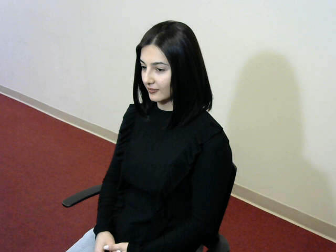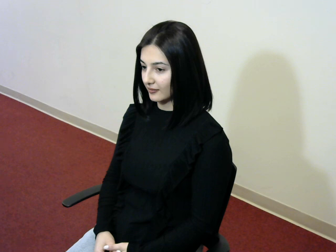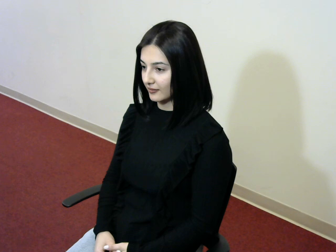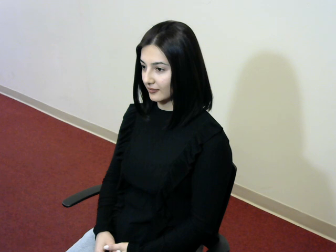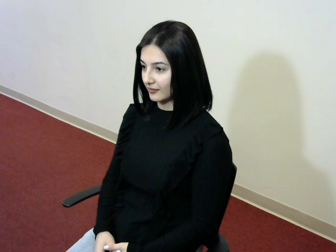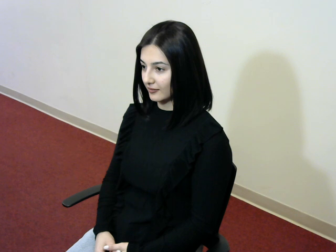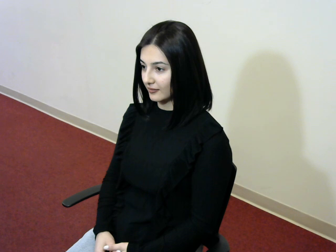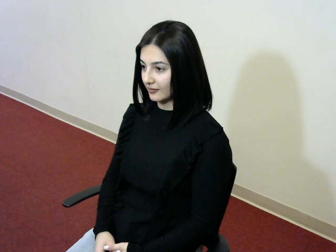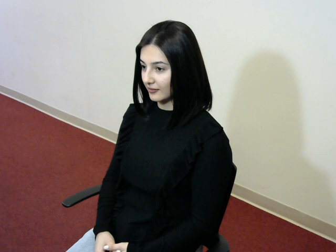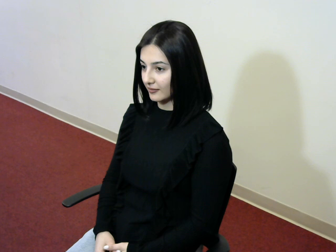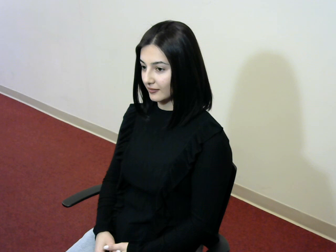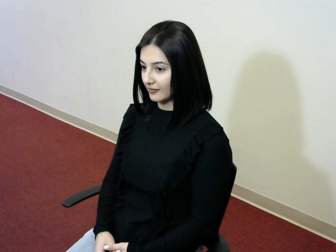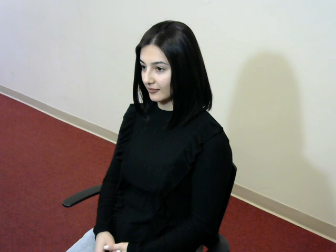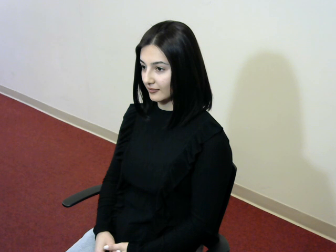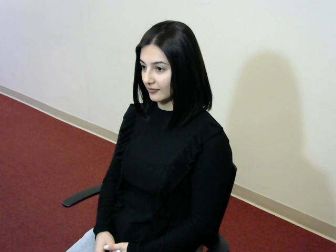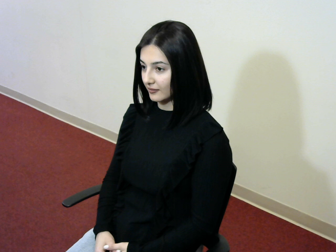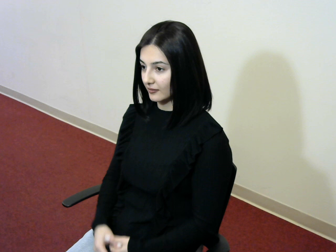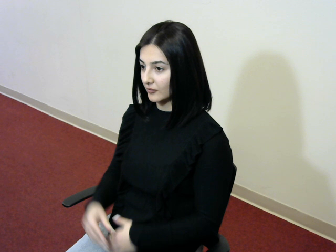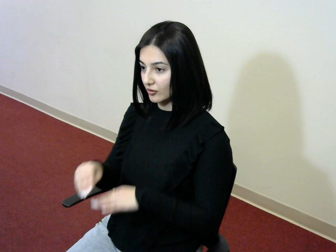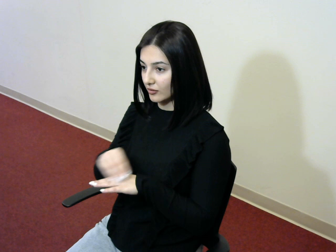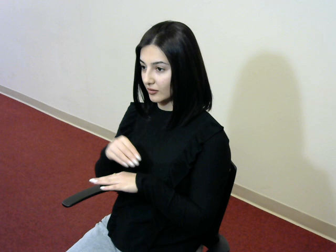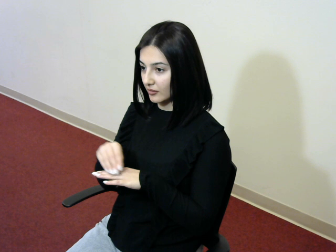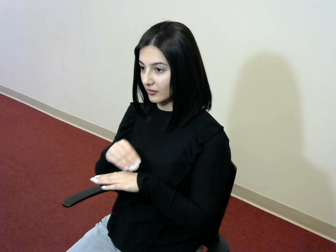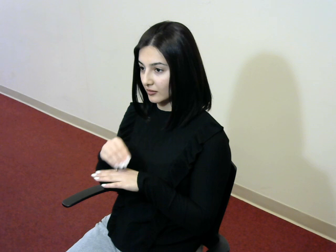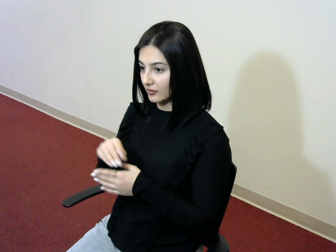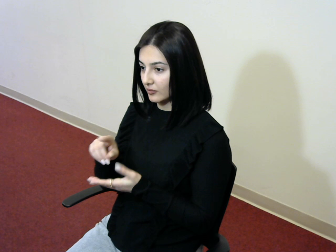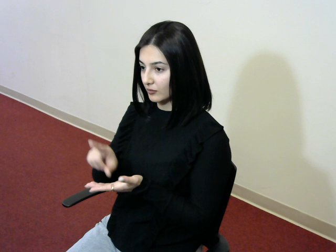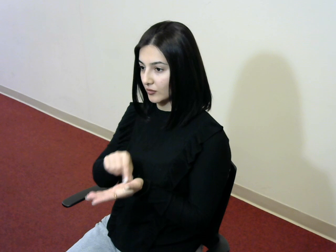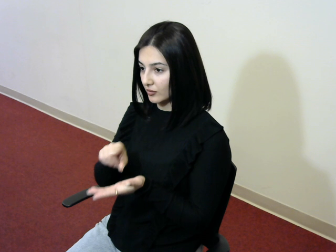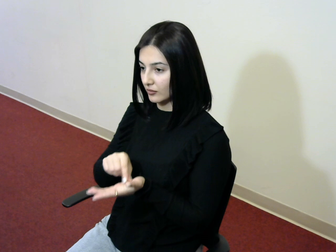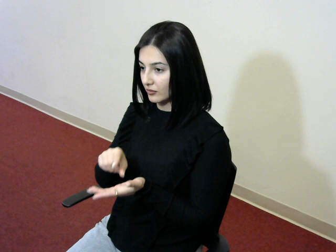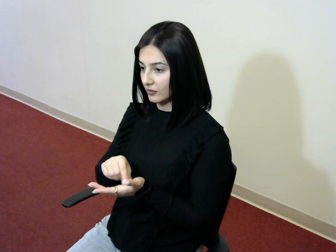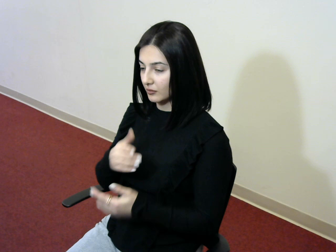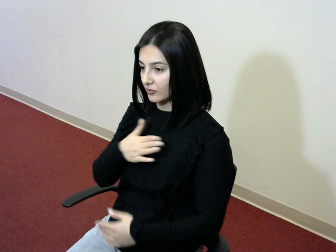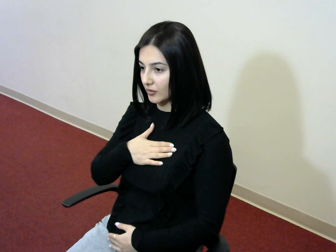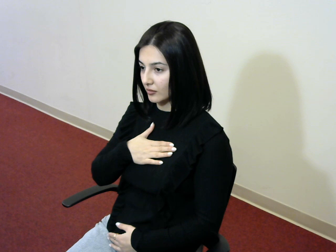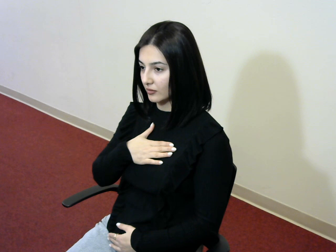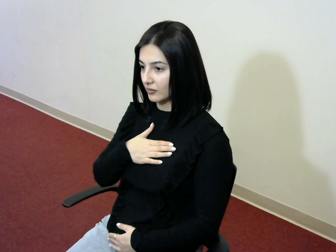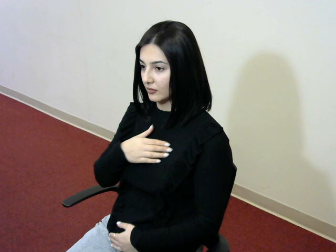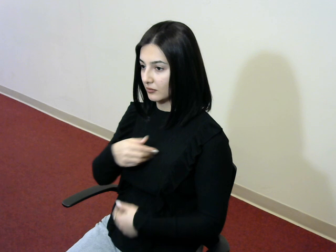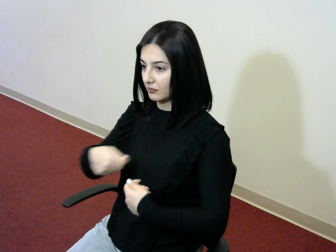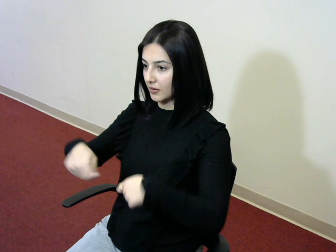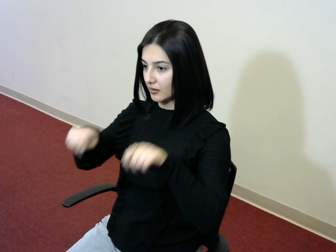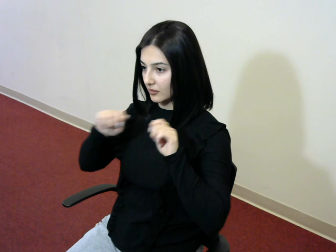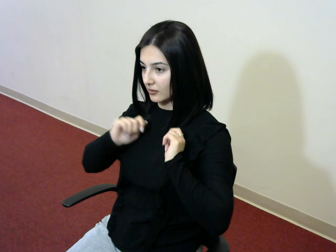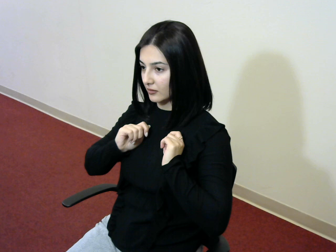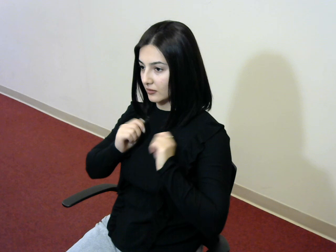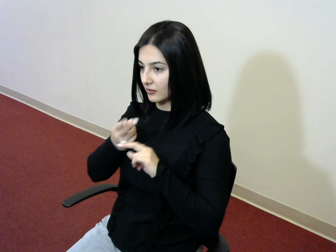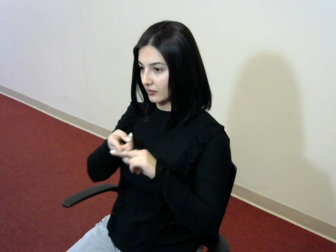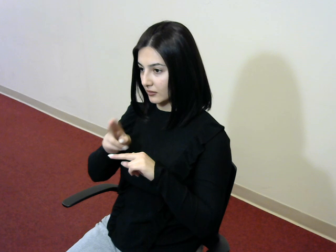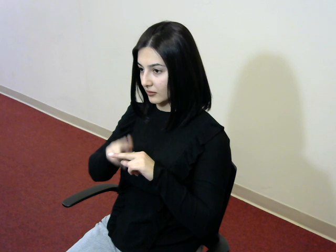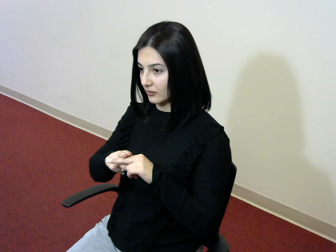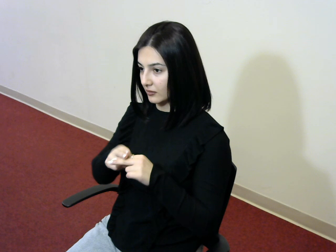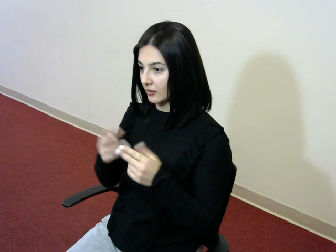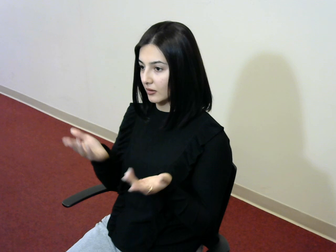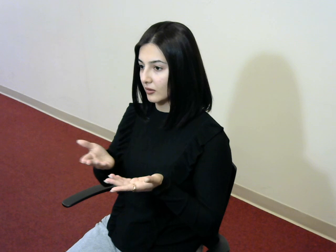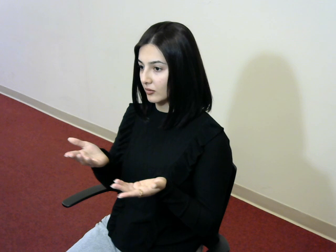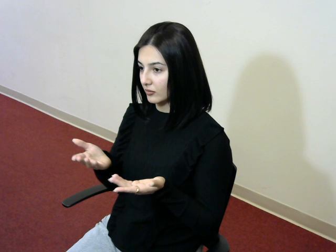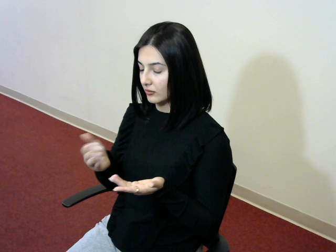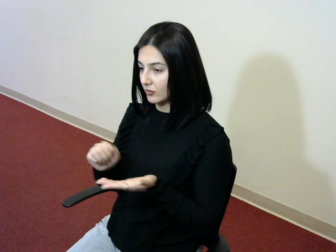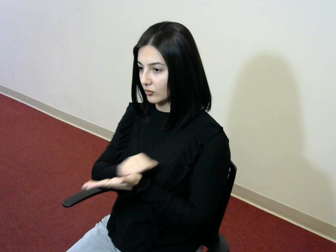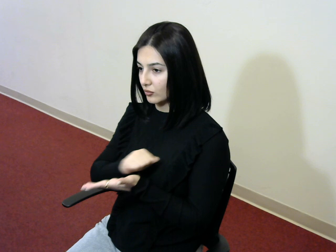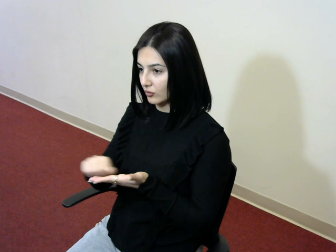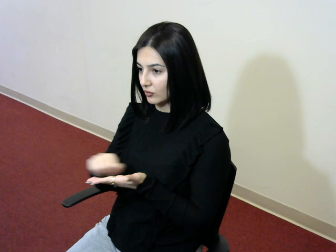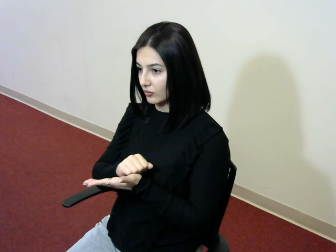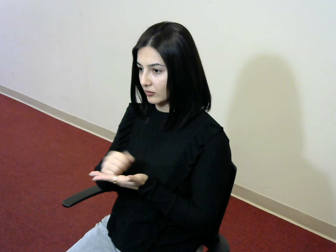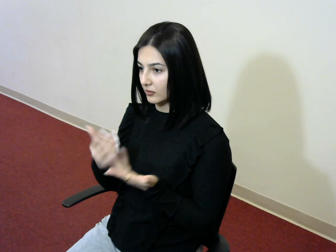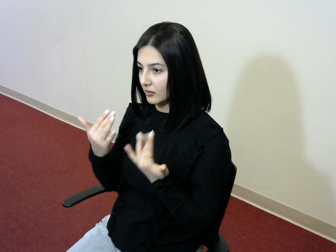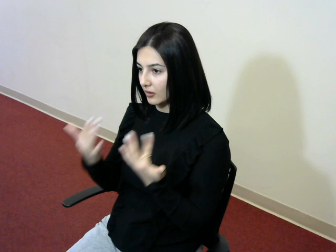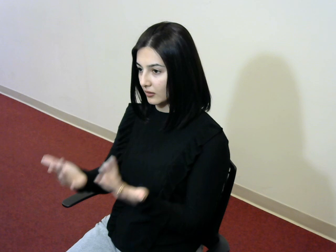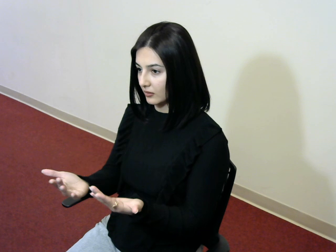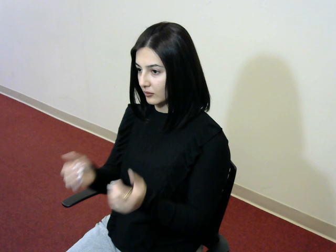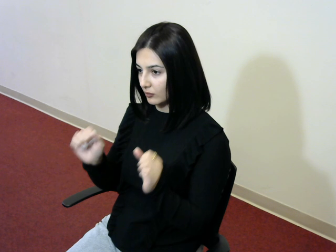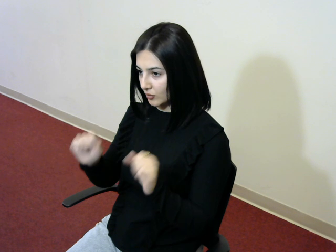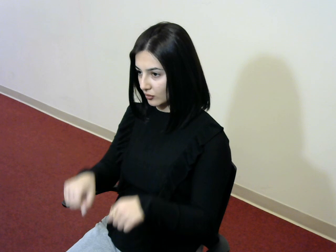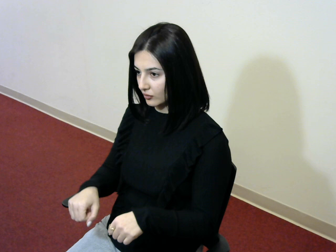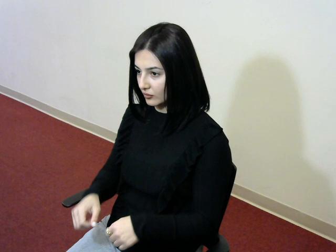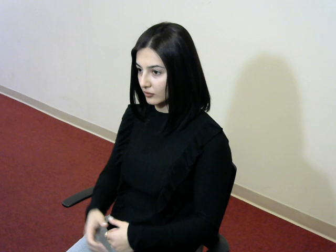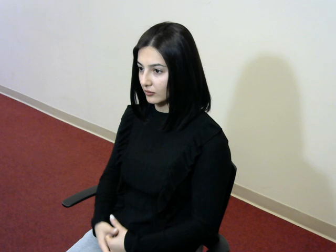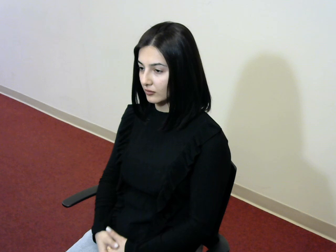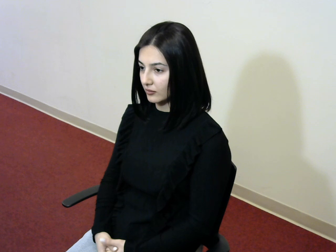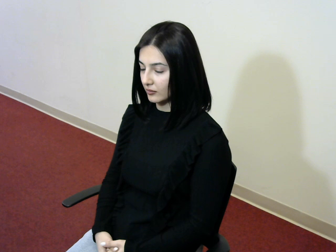Yoldaşımın pensiyasını mənə köçürmək üçün hansı sənədlər tələb olunur?